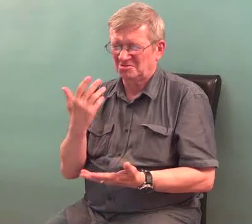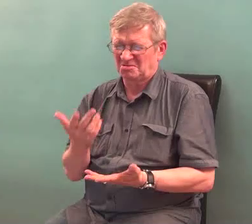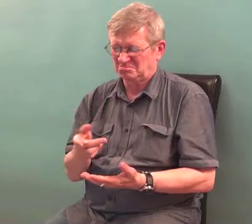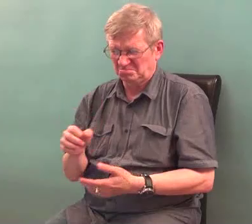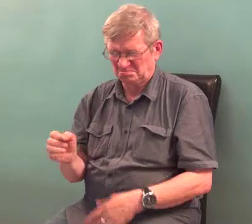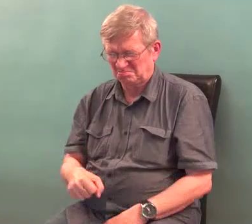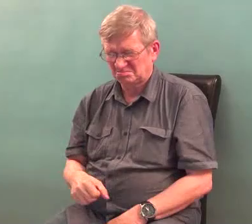Zgadzasz się?